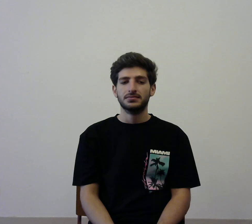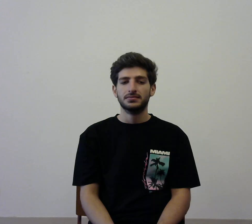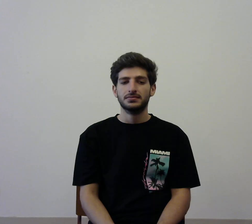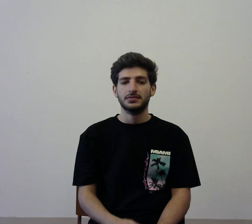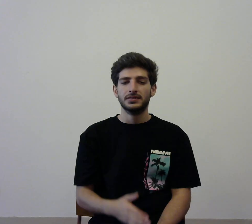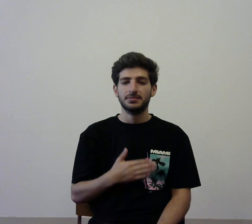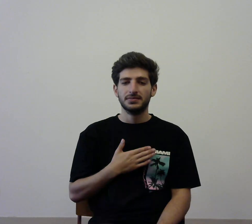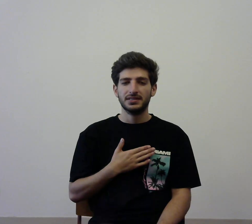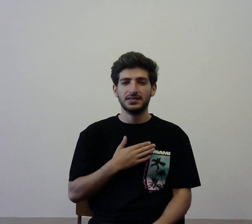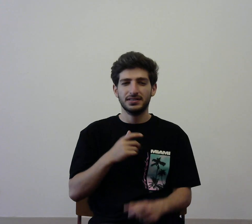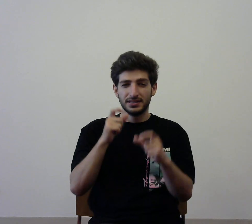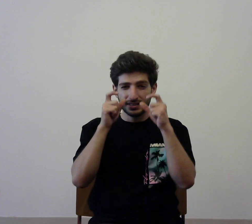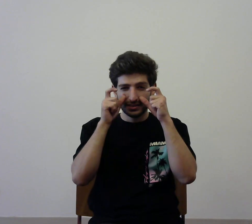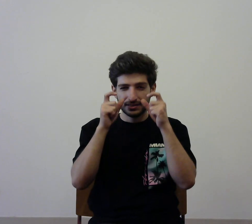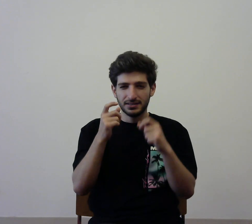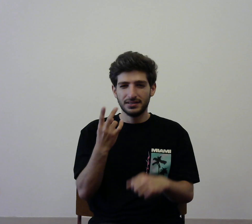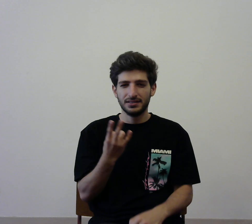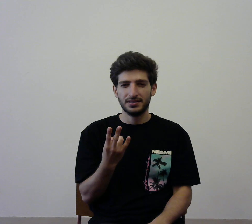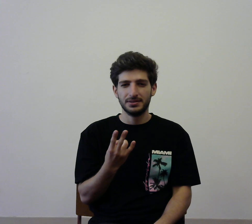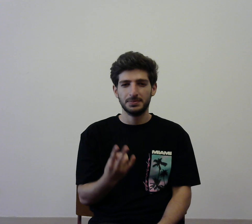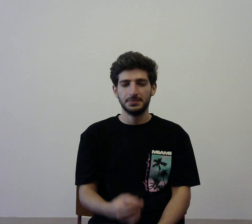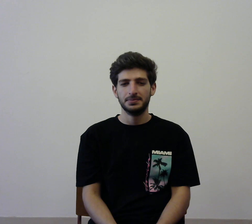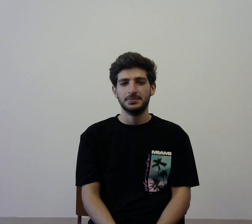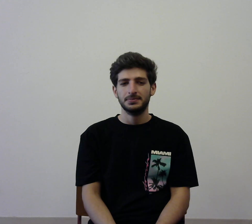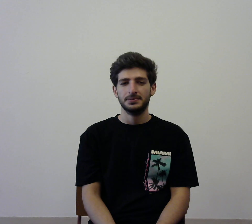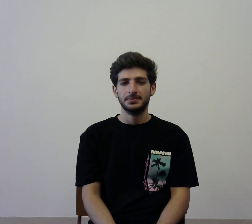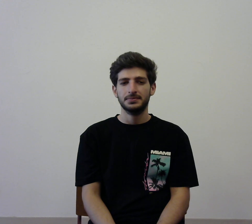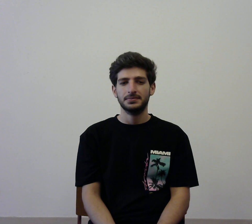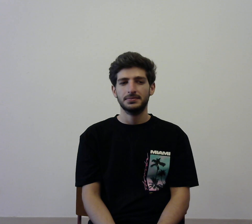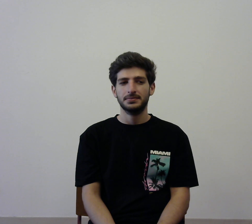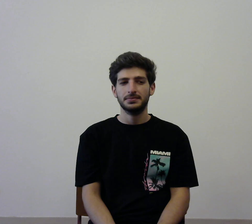Mənə eynək lazımdır